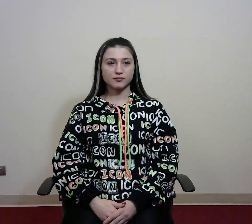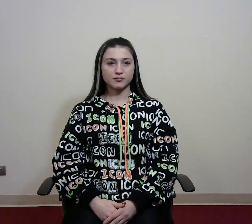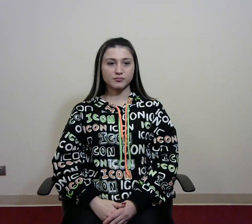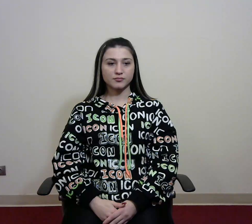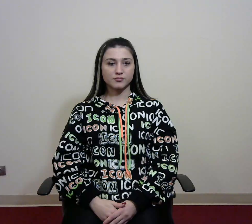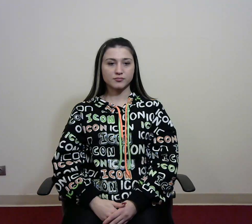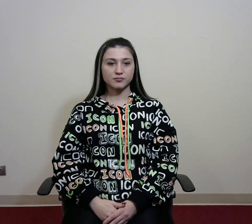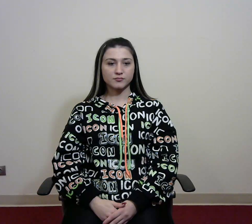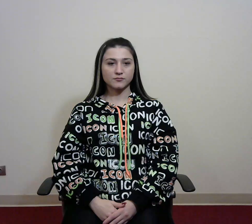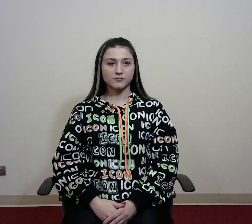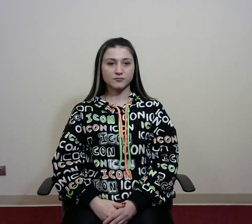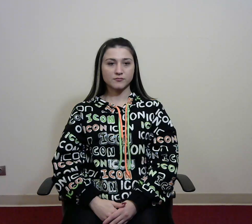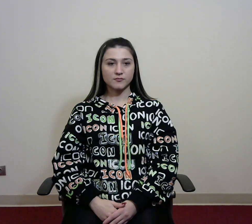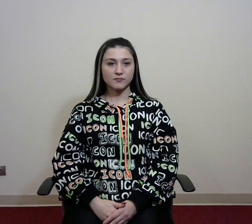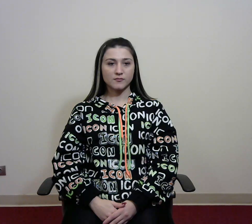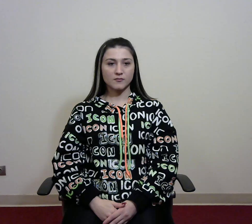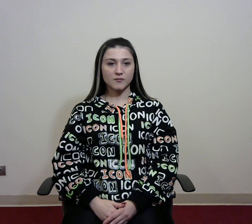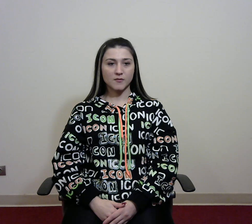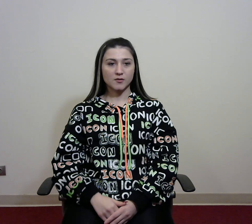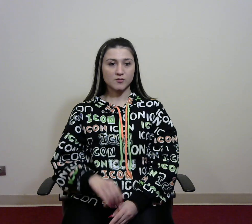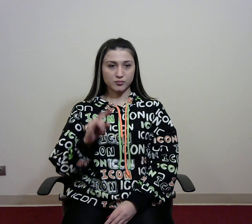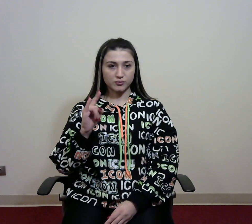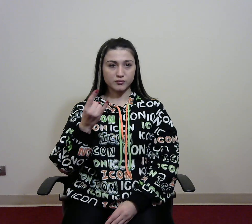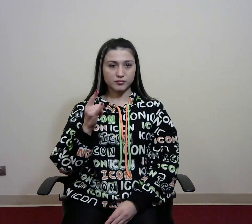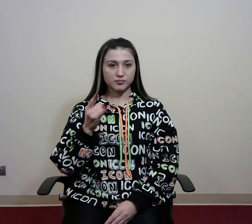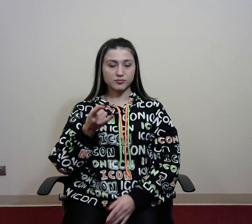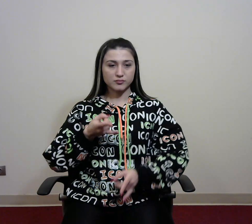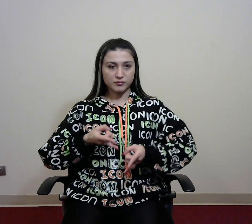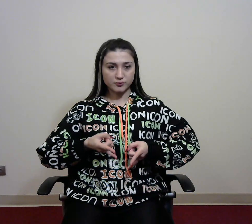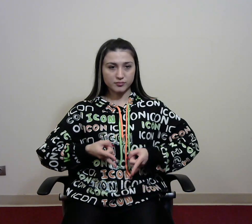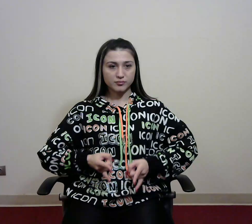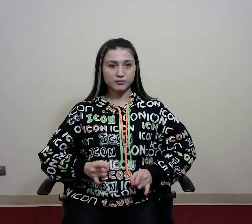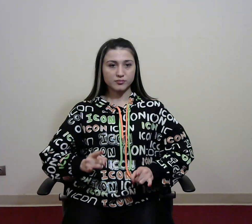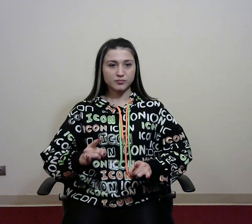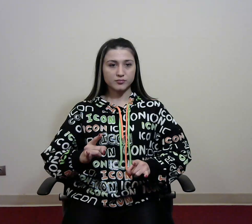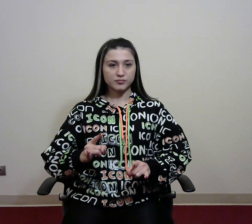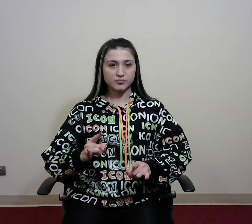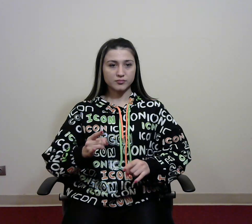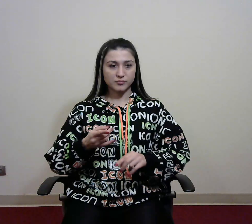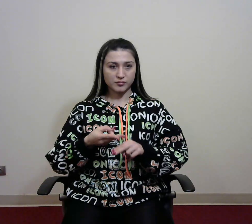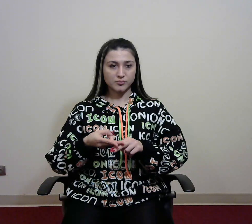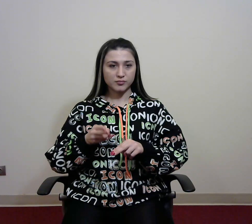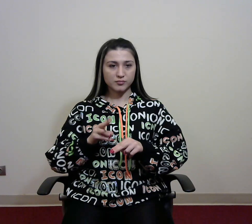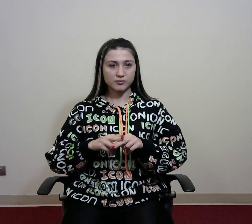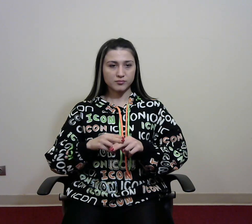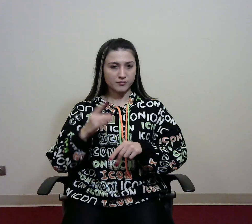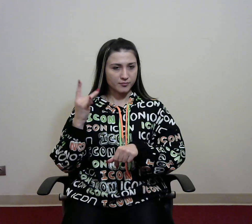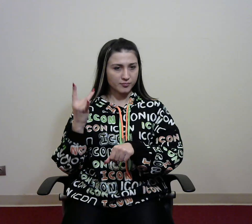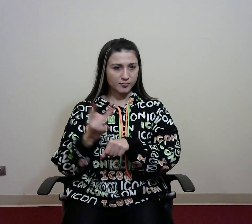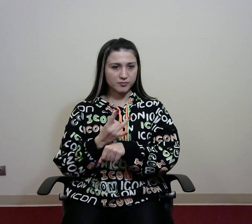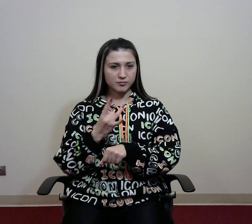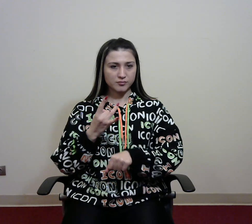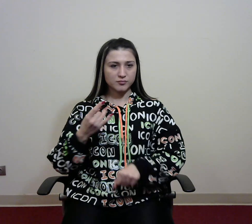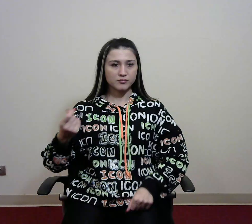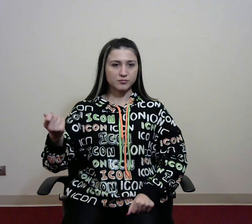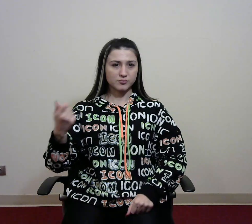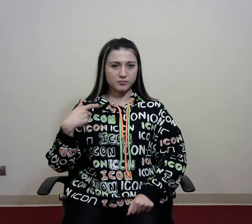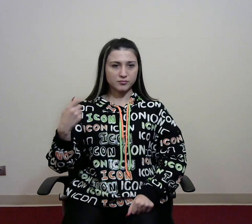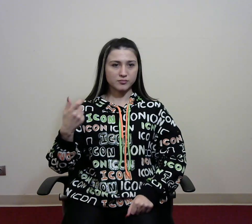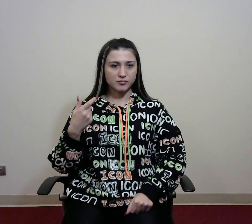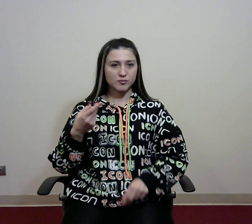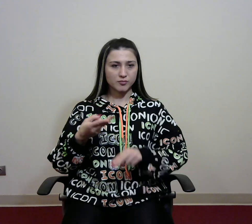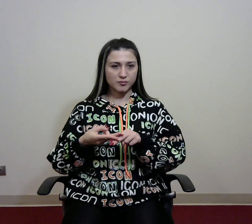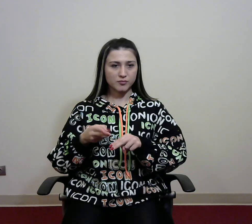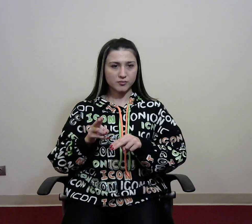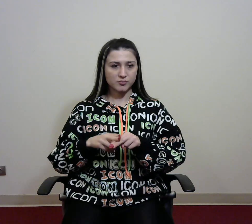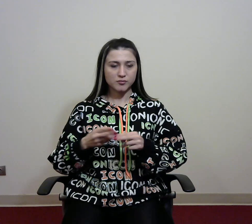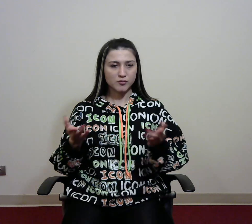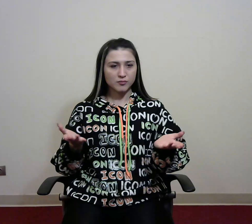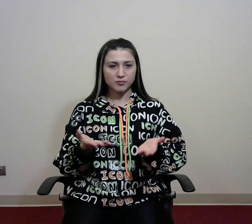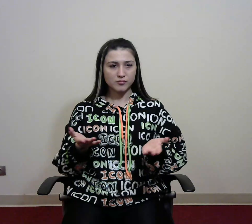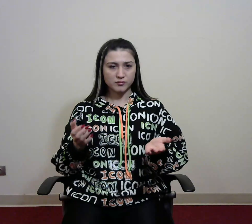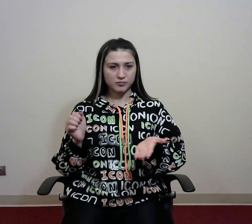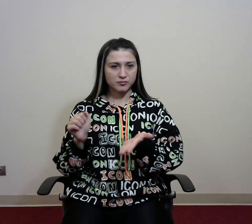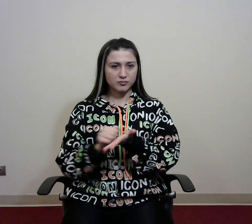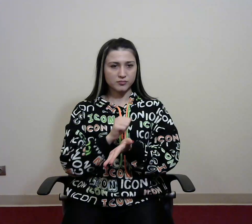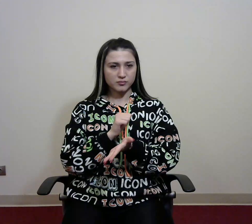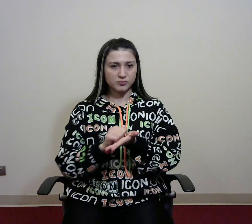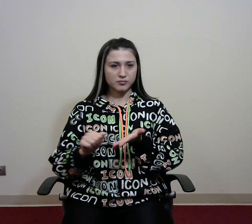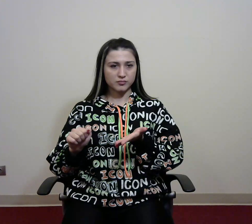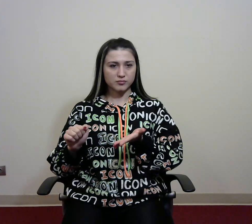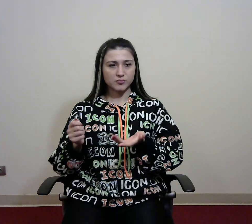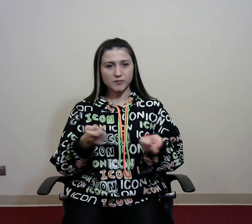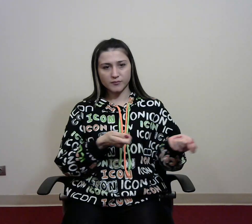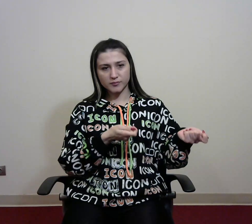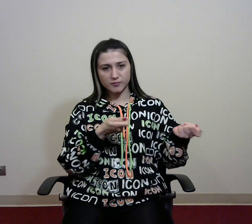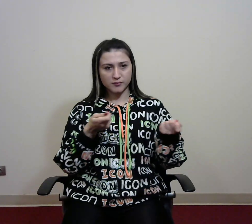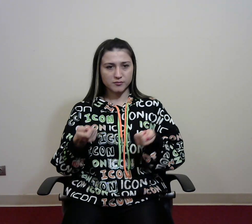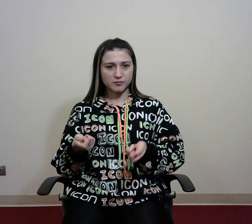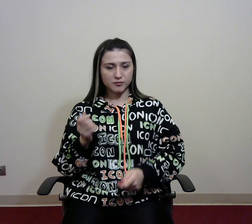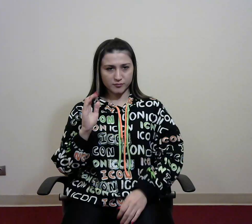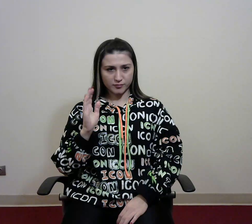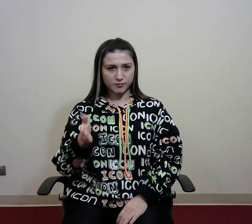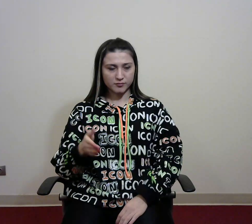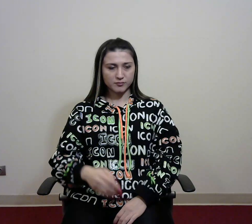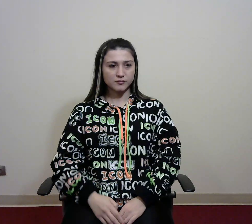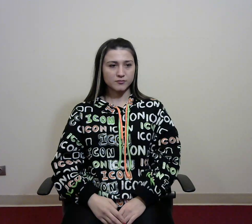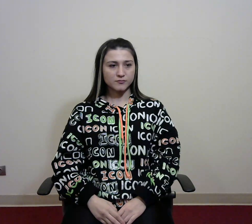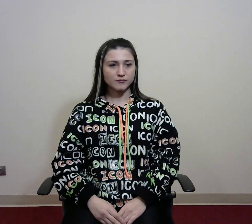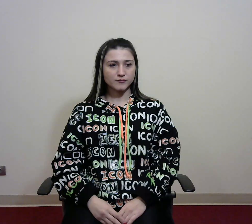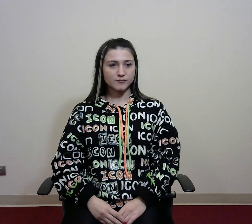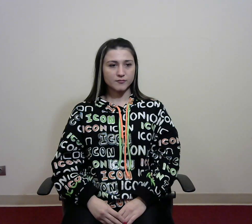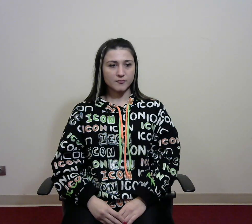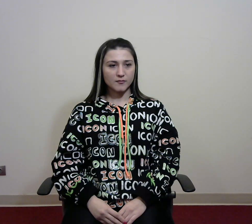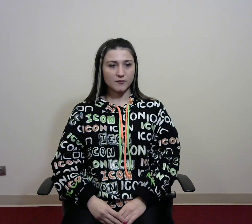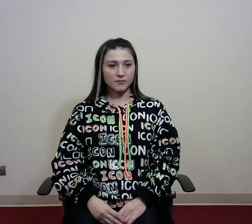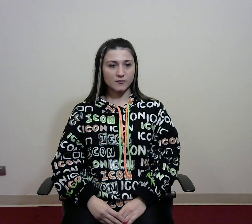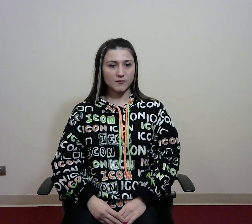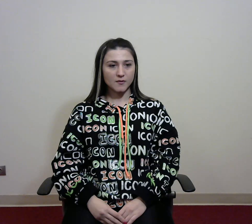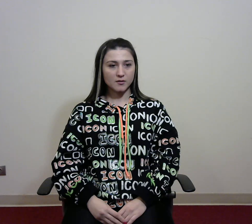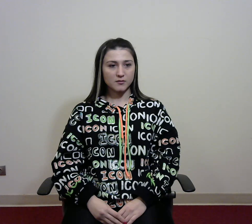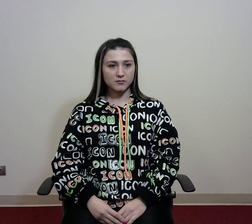Uşağın doğulmasına görə birdəfəlik müavinət üçün hansı sənədləri gətirməliyəm?